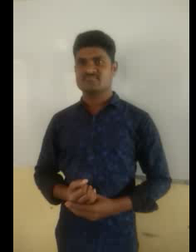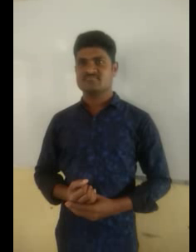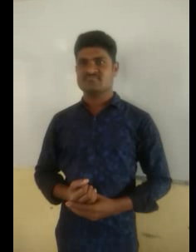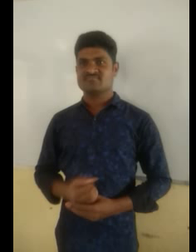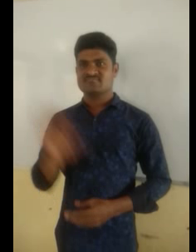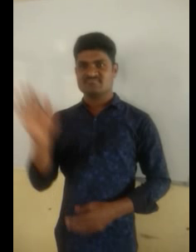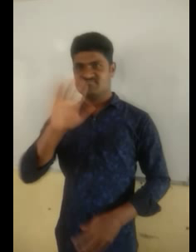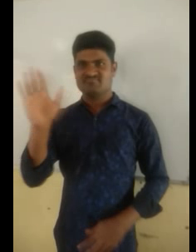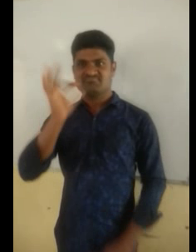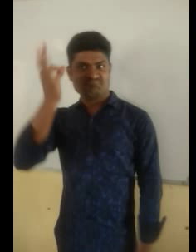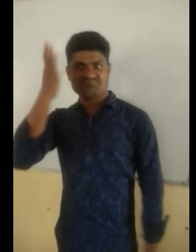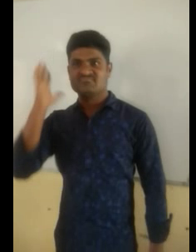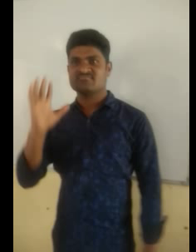do not make me angry